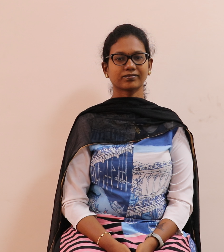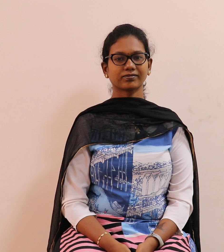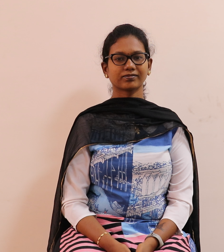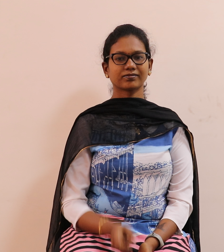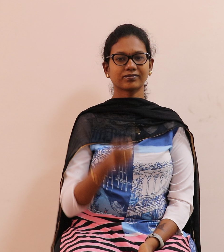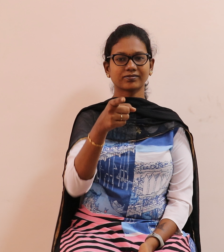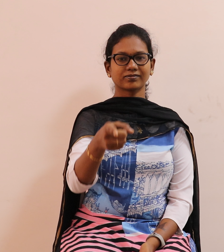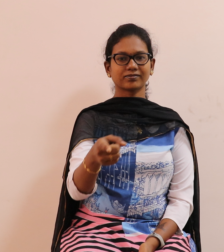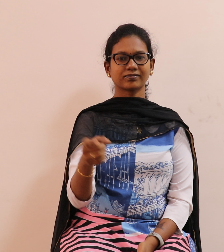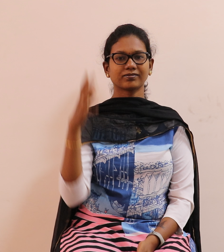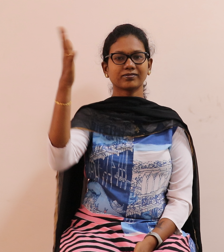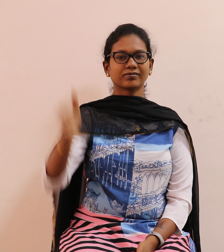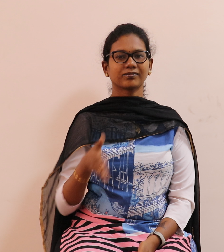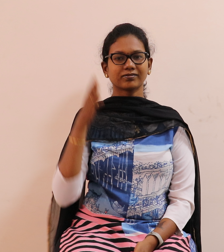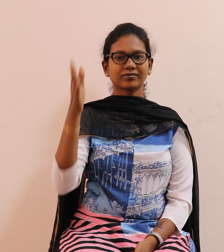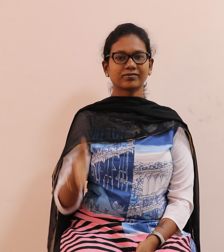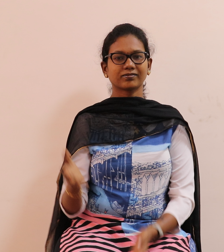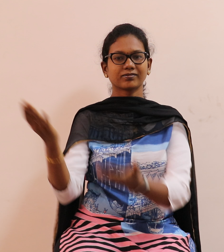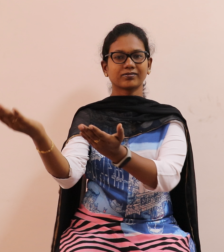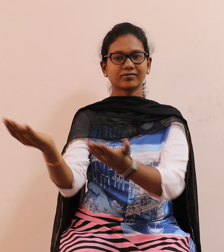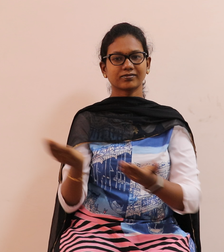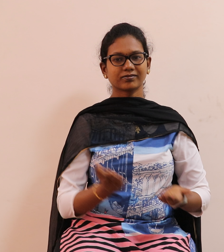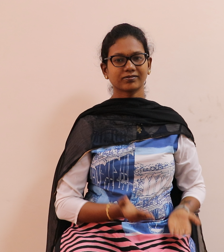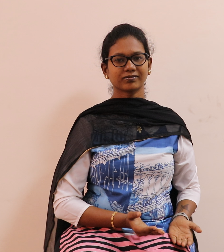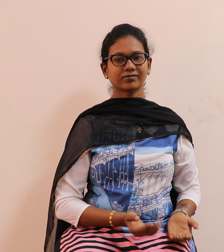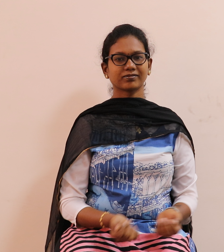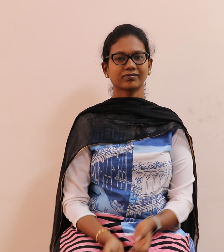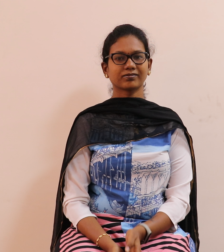he came by train